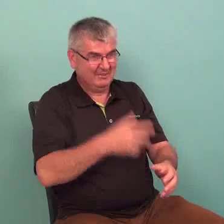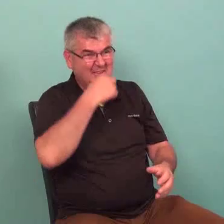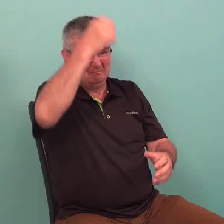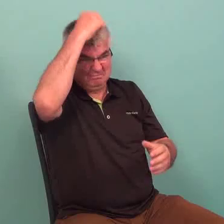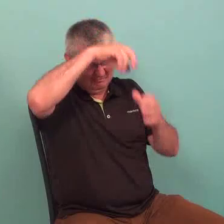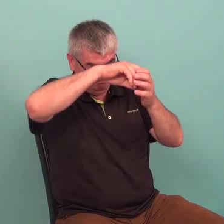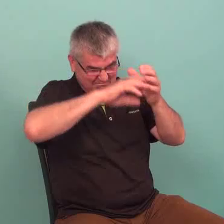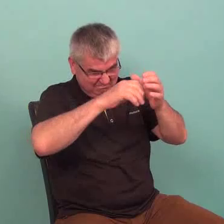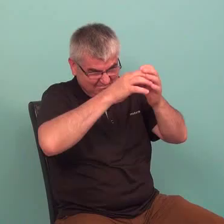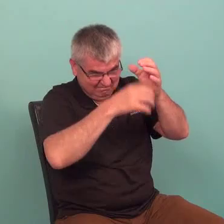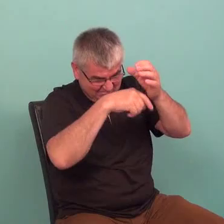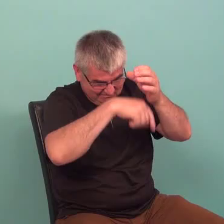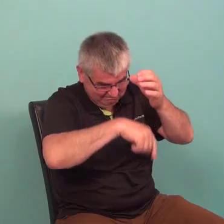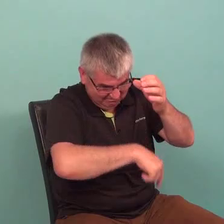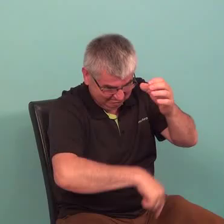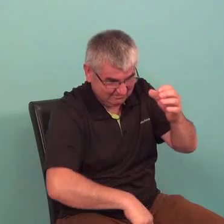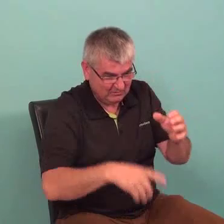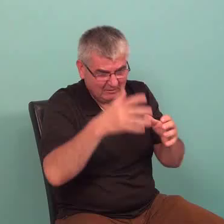Kot dostaje kulą w głowę i stacza się w dół rynny.